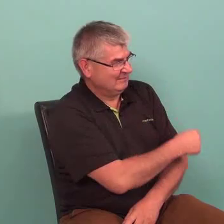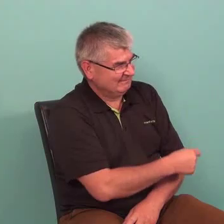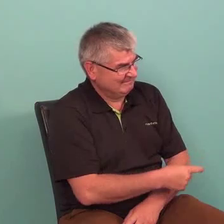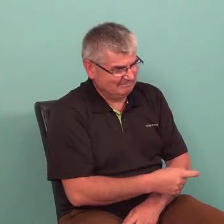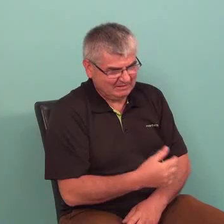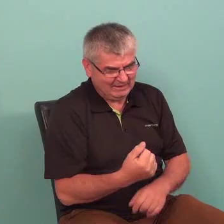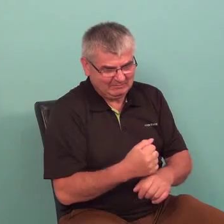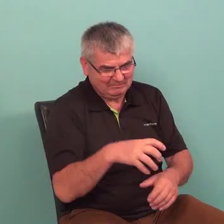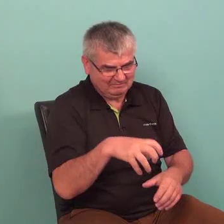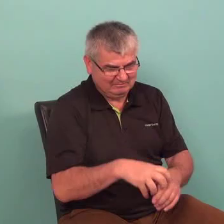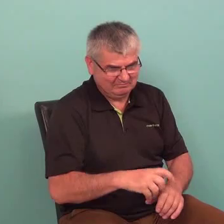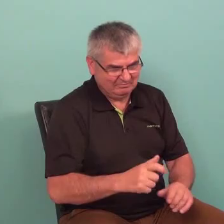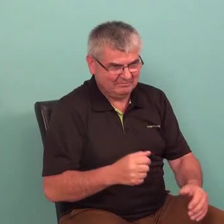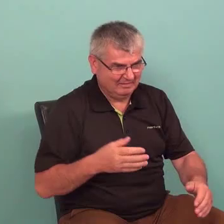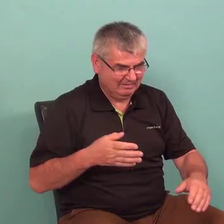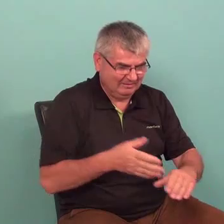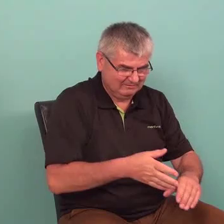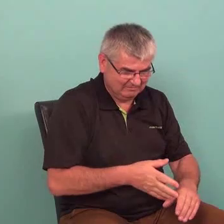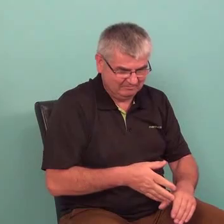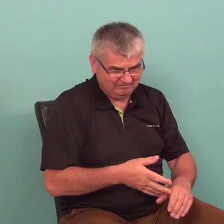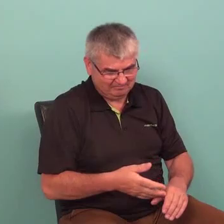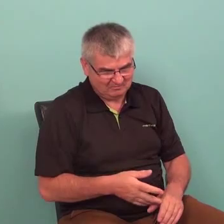Jest kamień i to przez niego jest wypadek, rower wjechał w niego.